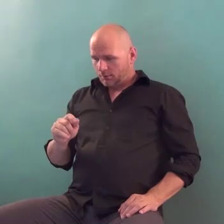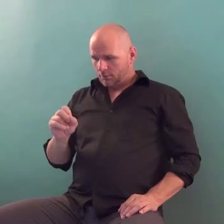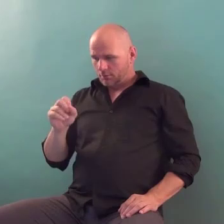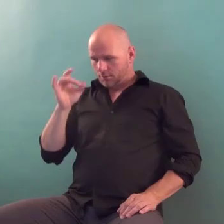Tak, tak.